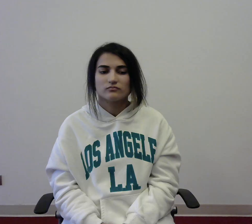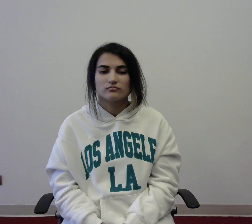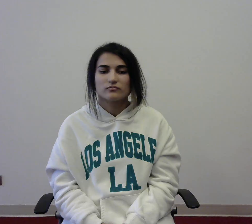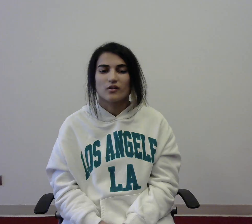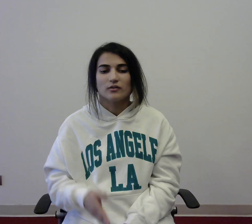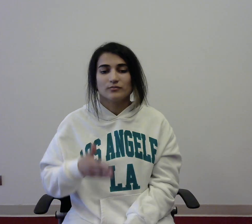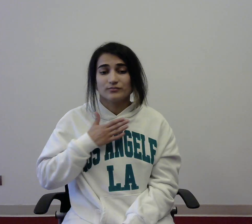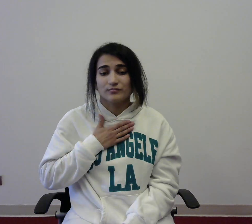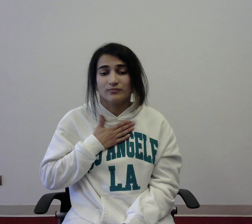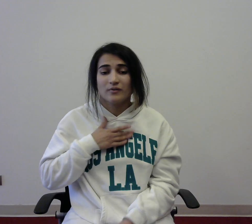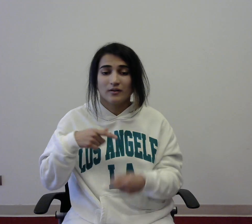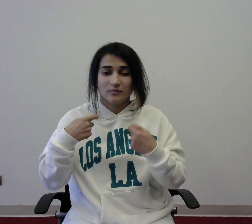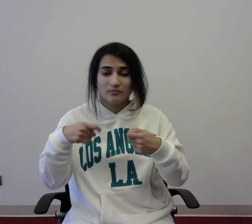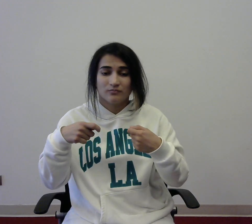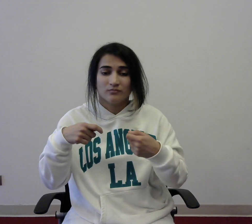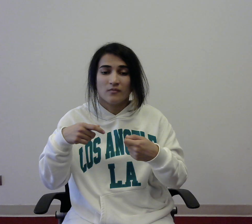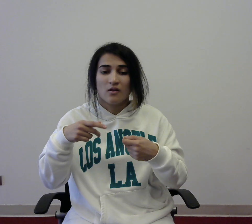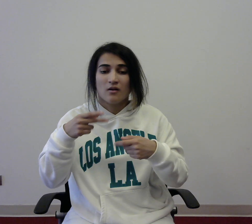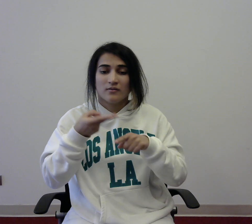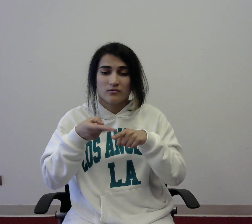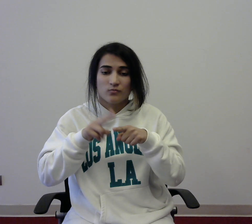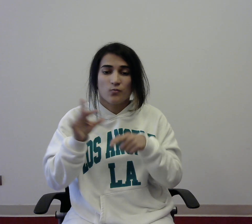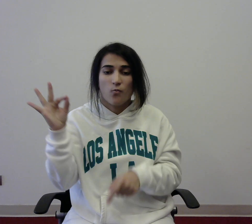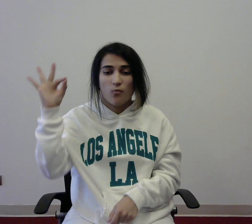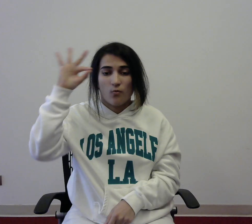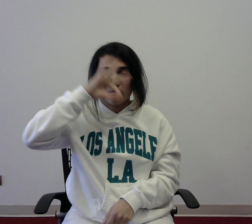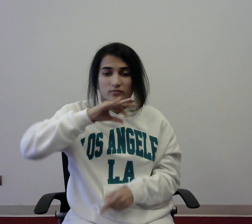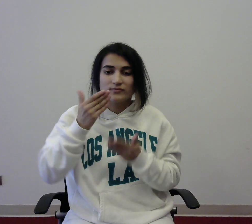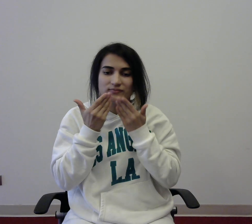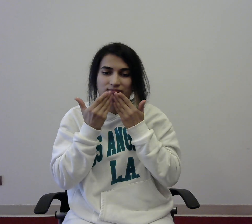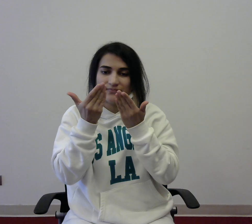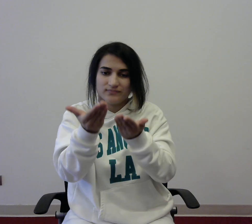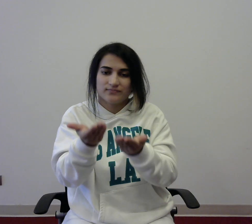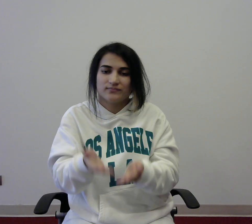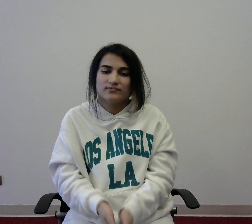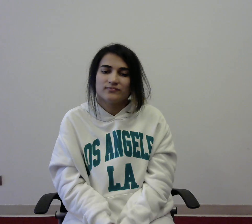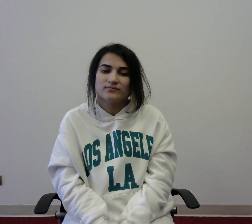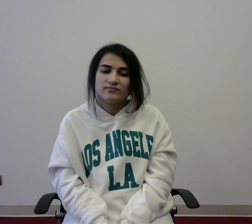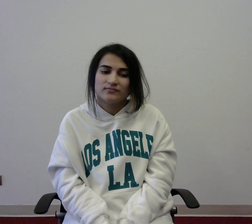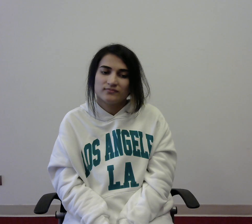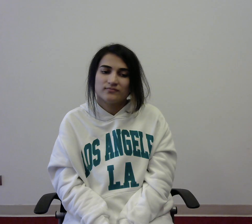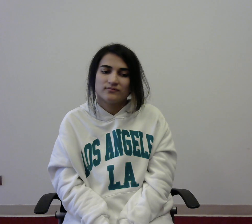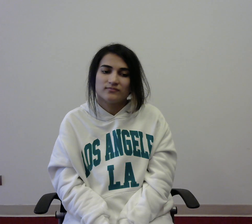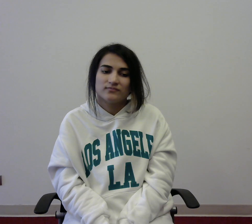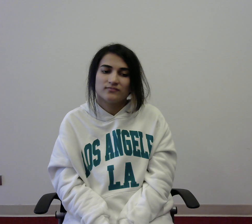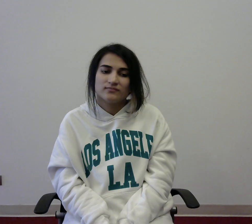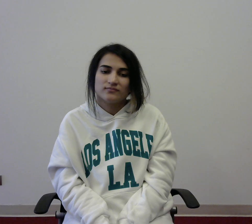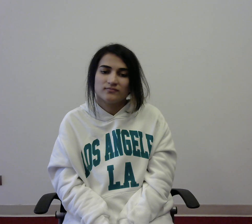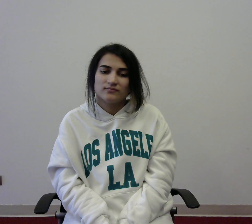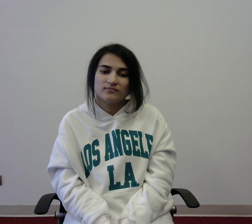Mən satıcıdan bu barədə soruşdum